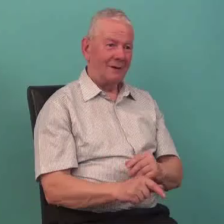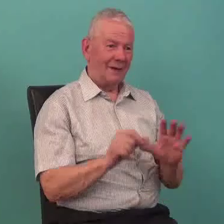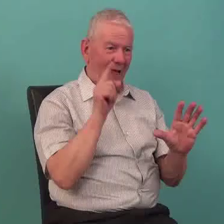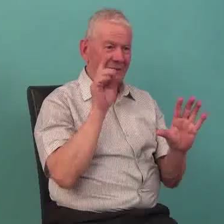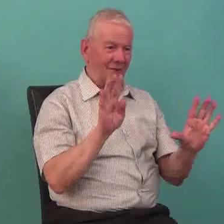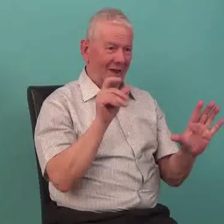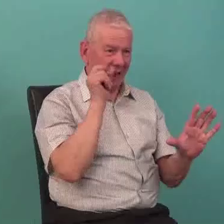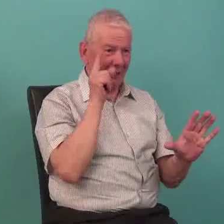Rano, dziewiąta rano.